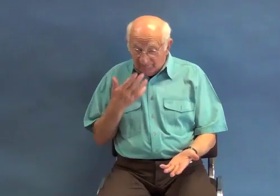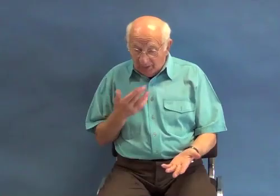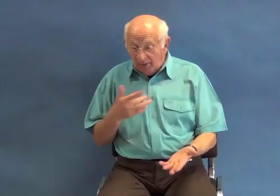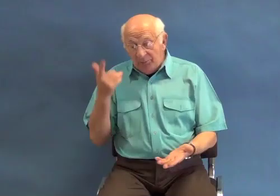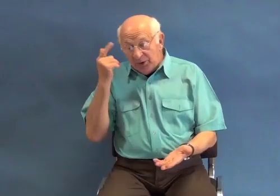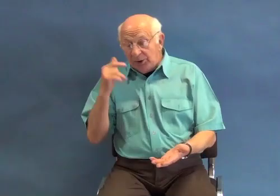Tak wygląda.